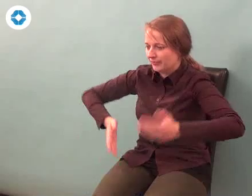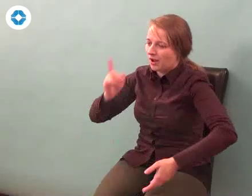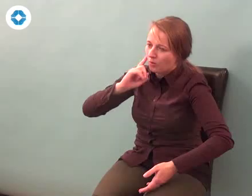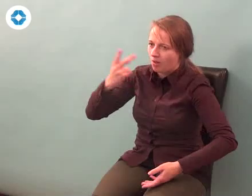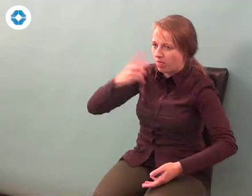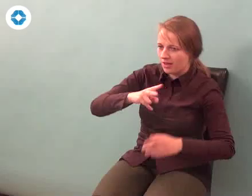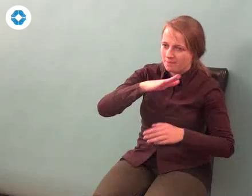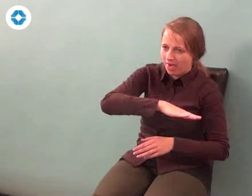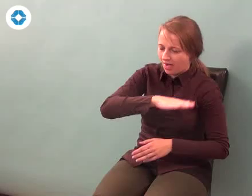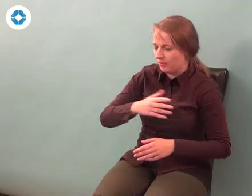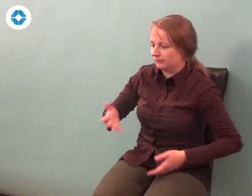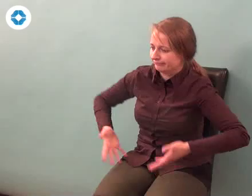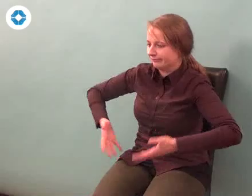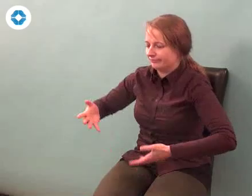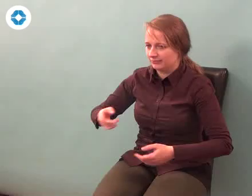Drugi chłopak, mały, idzie obok niego.